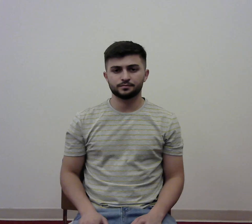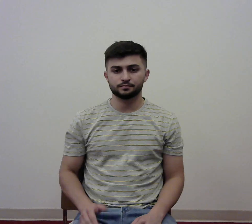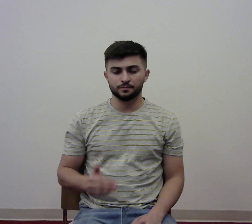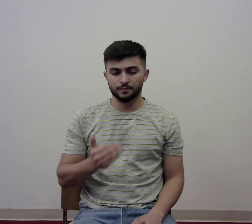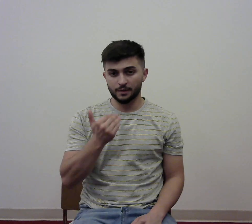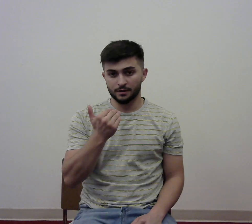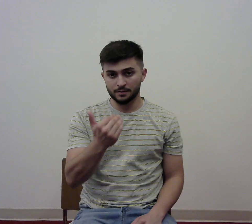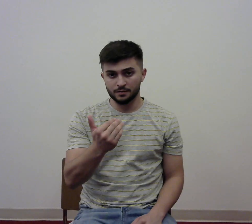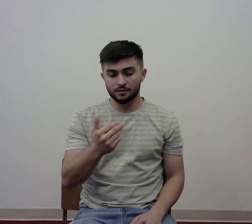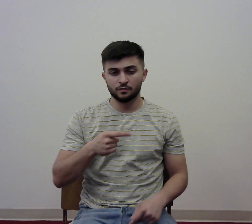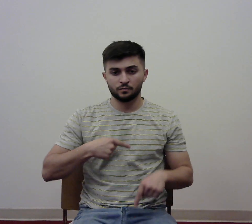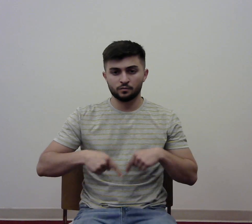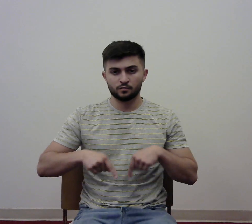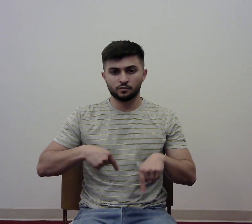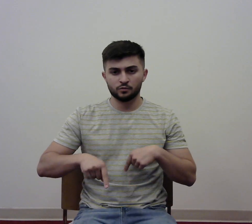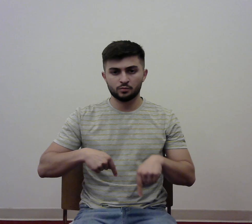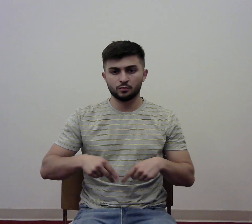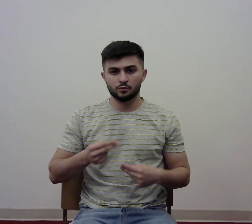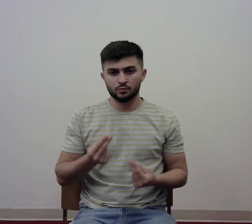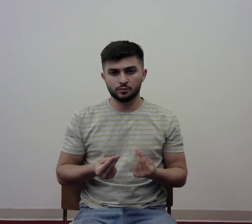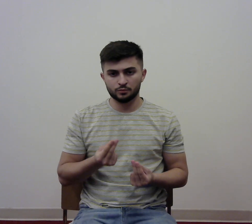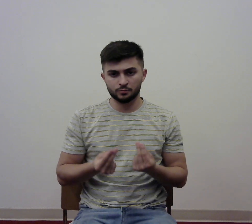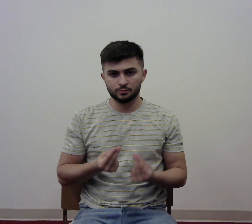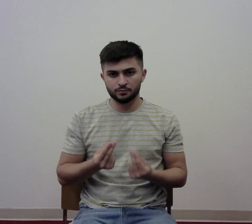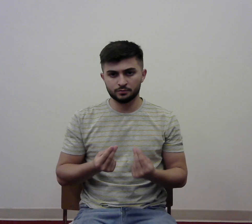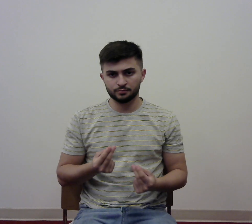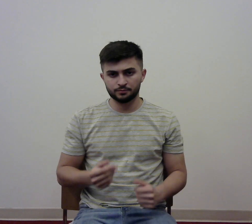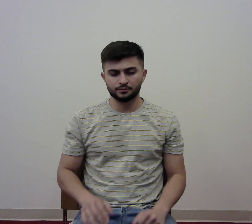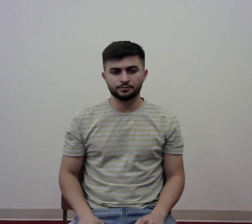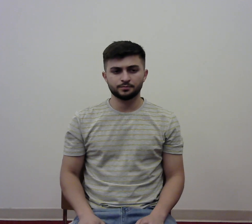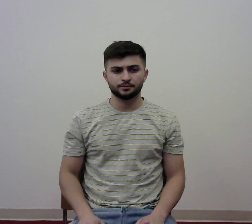Siz futbol oynayırsınız?